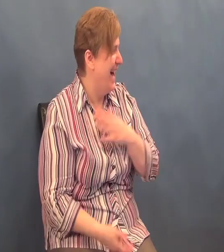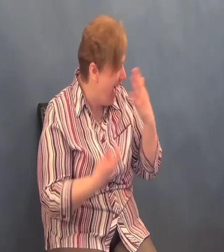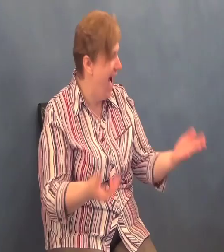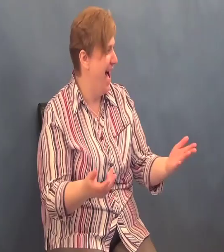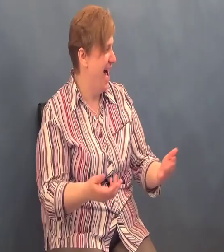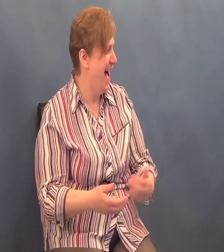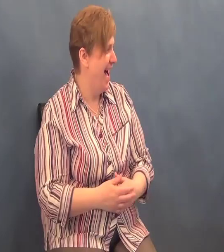No!